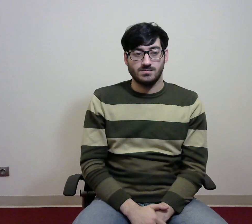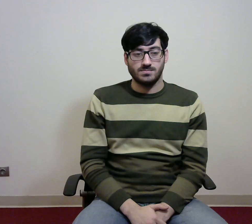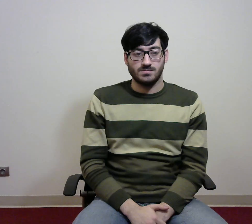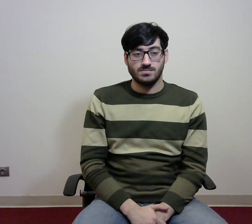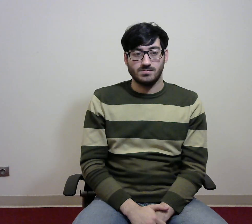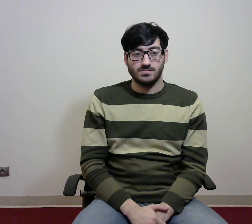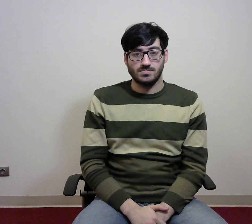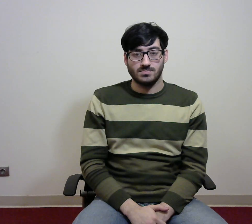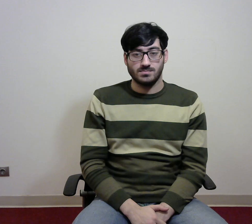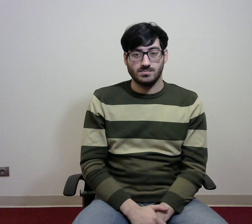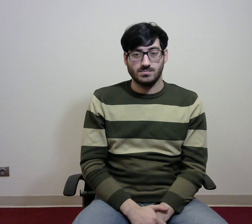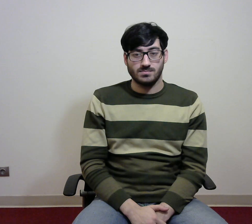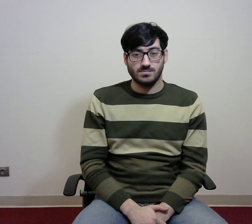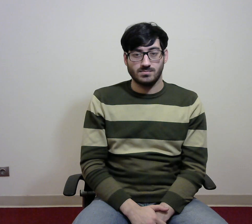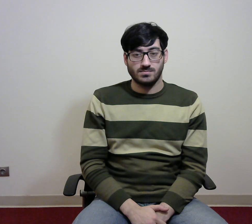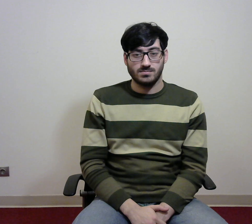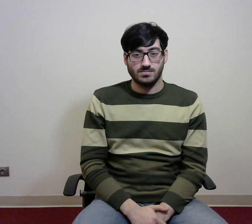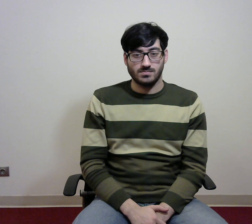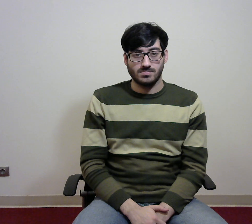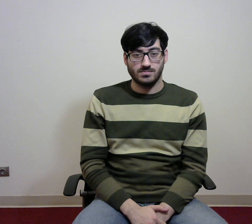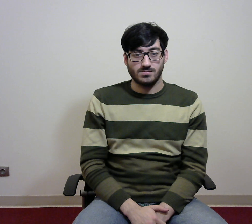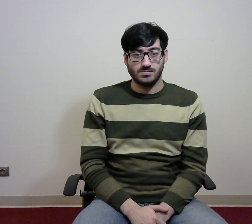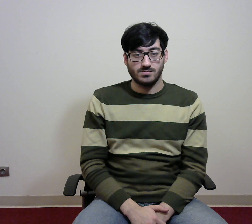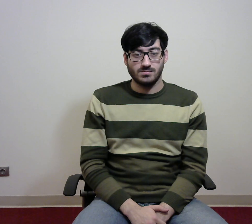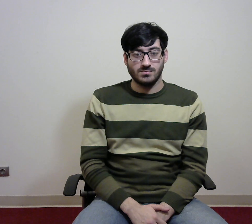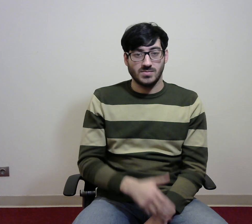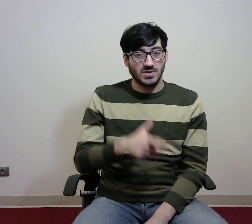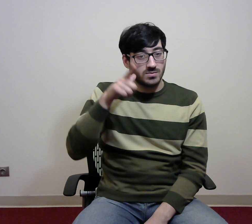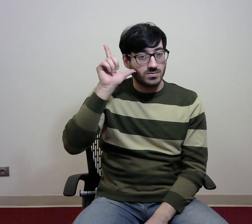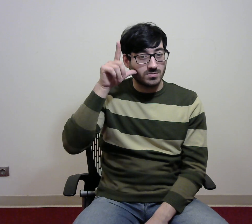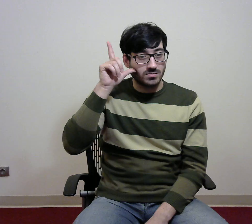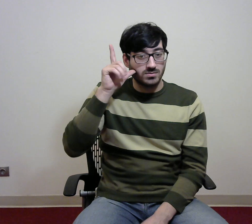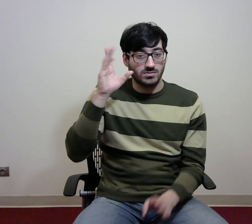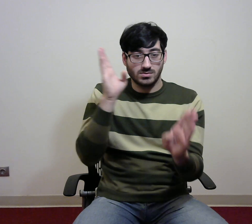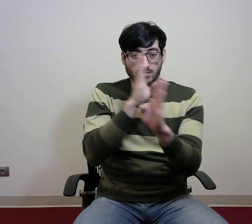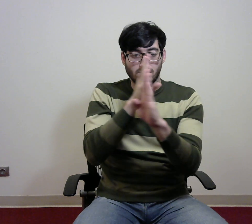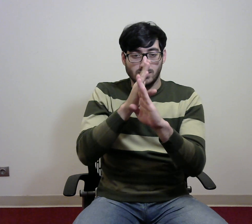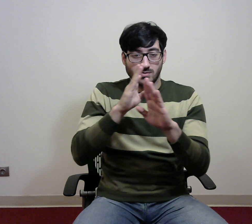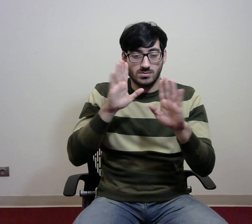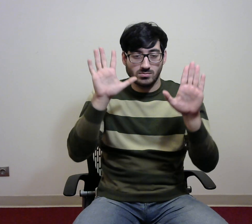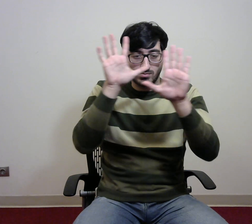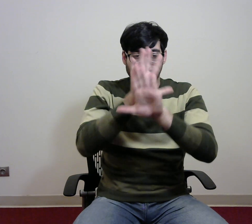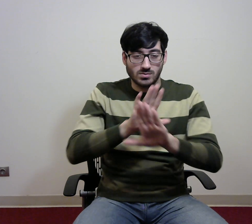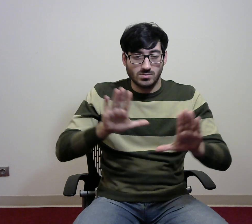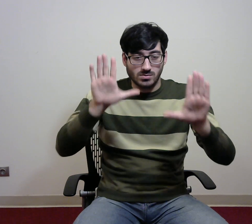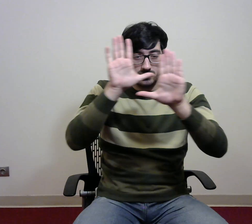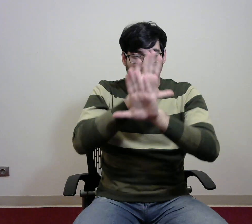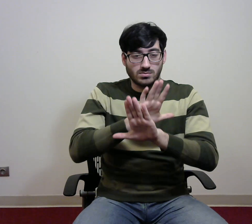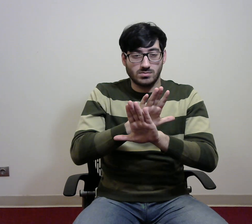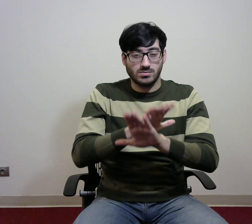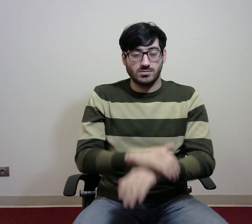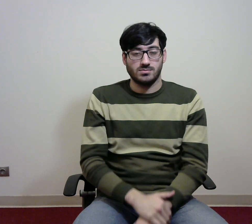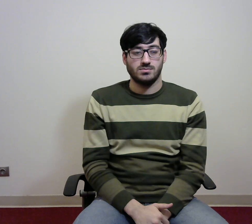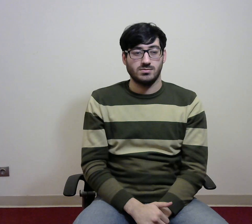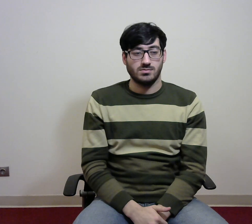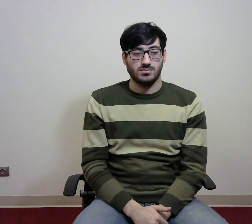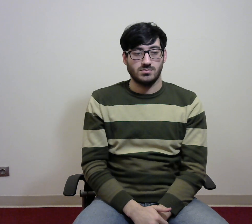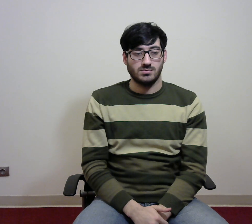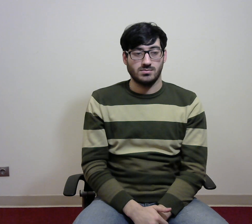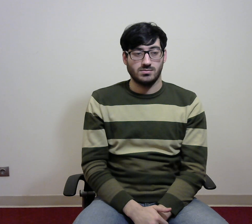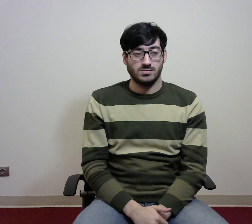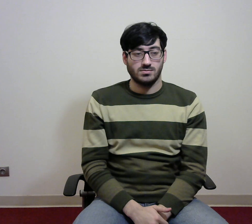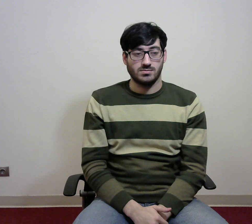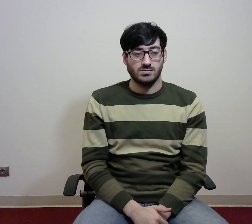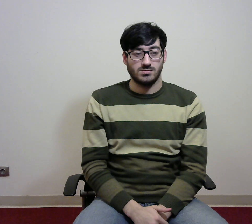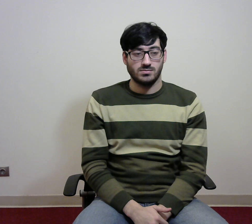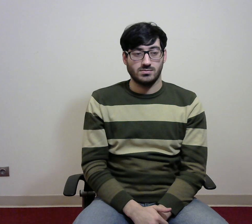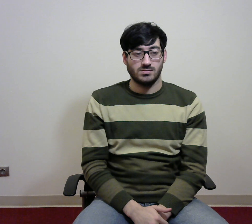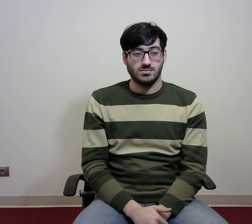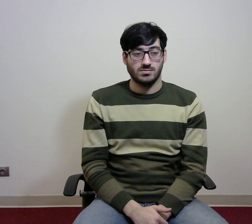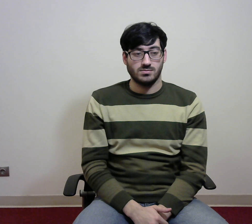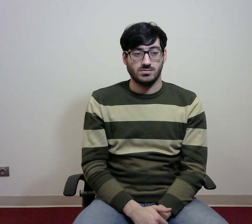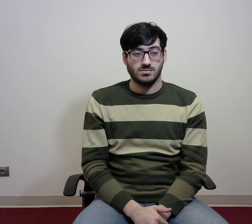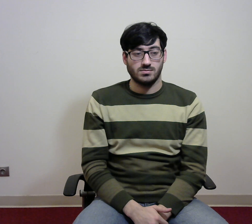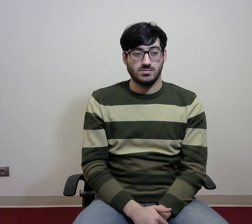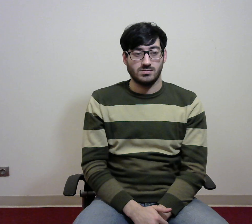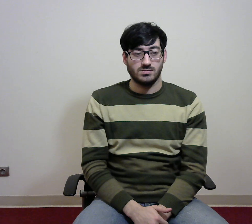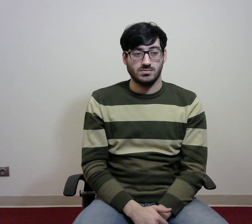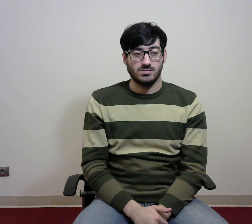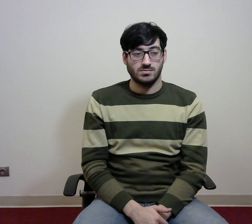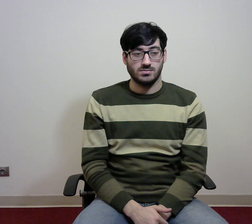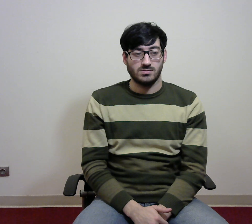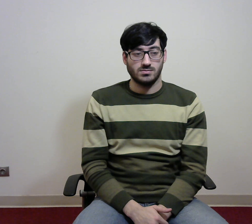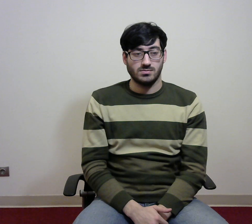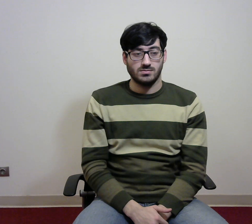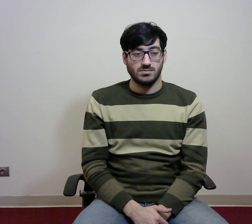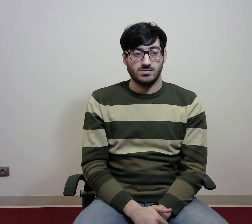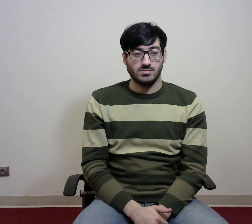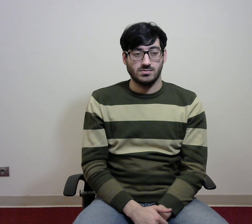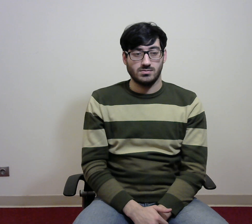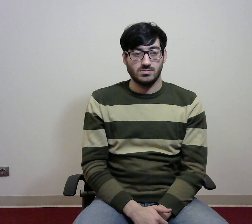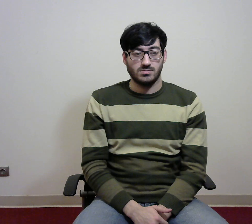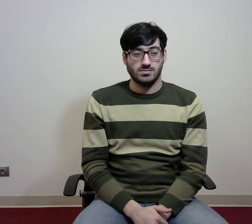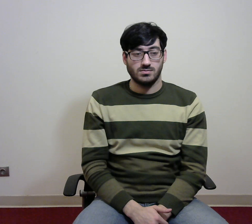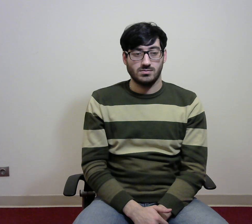Srağagün hava dumanlı idi